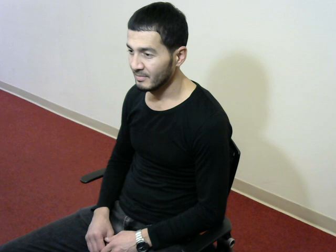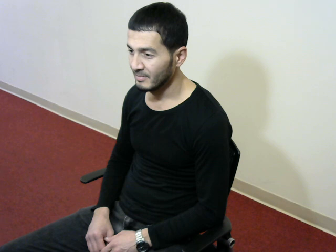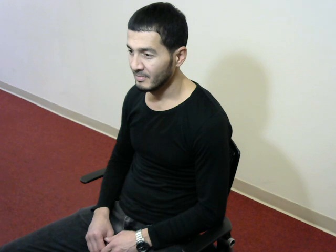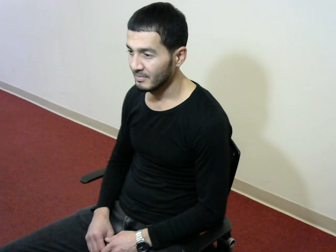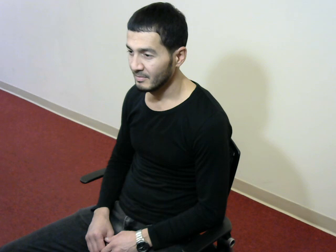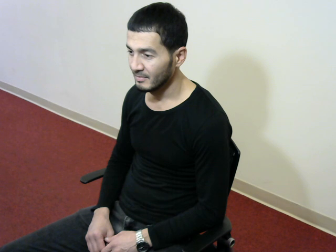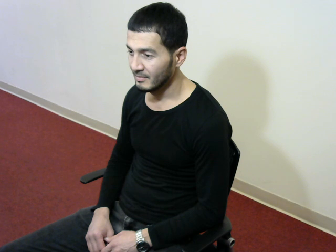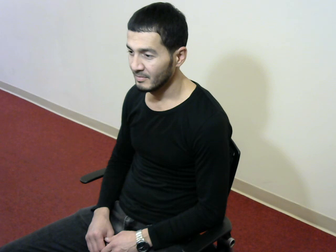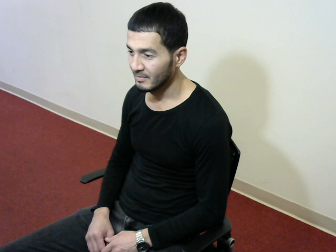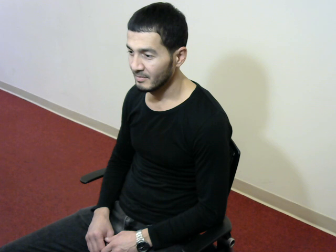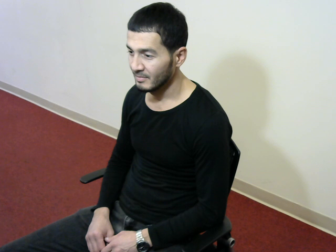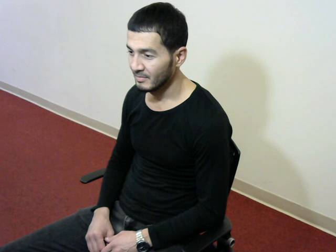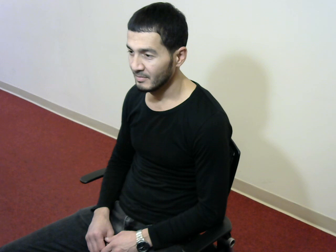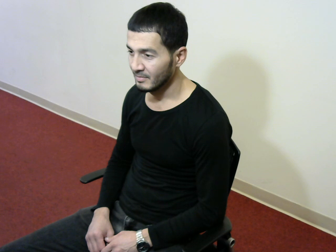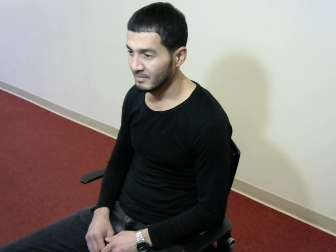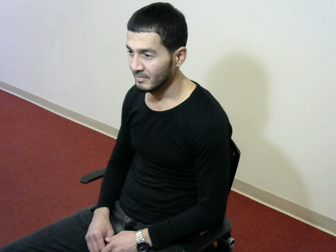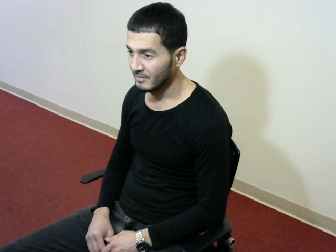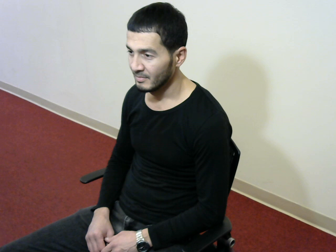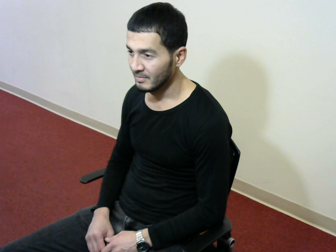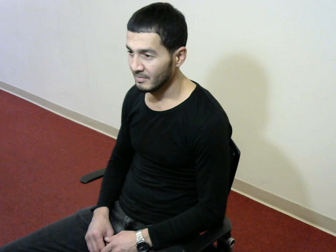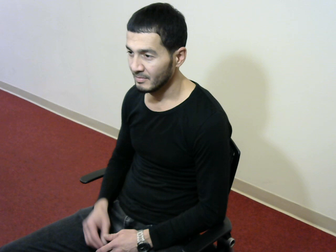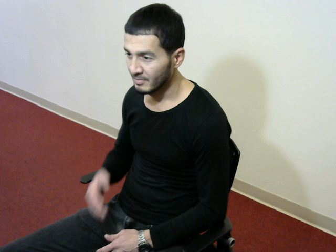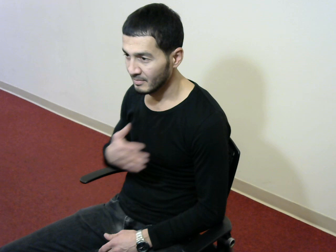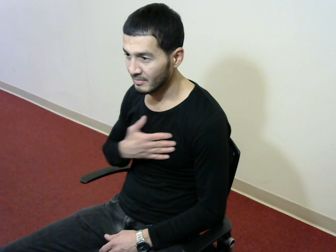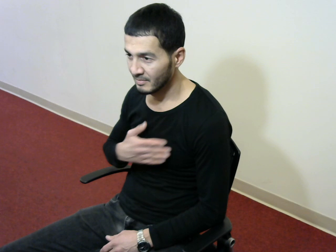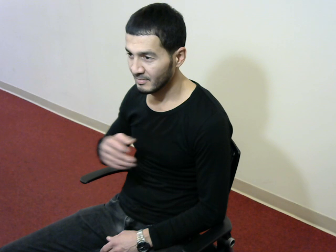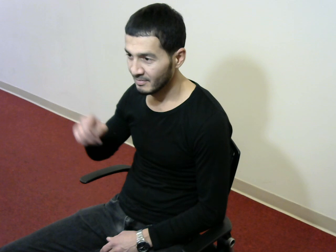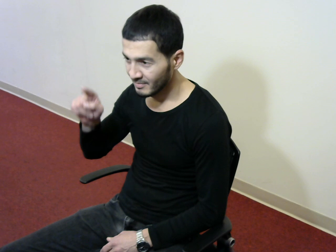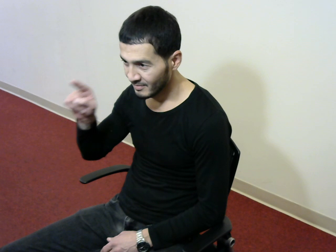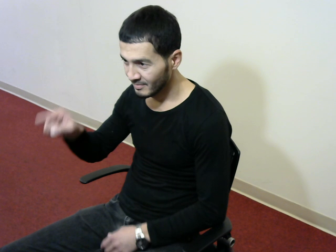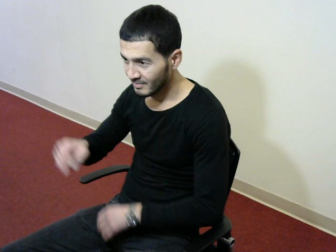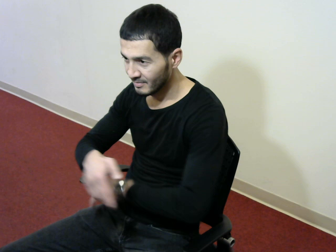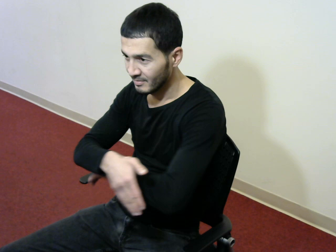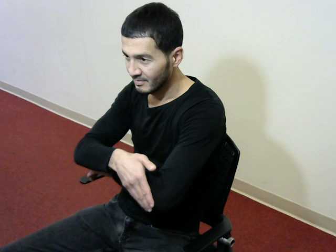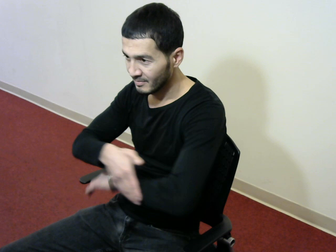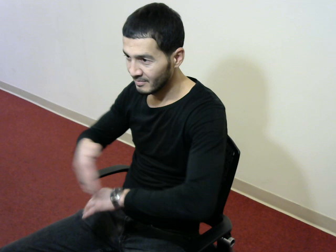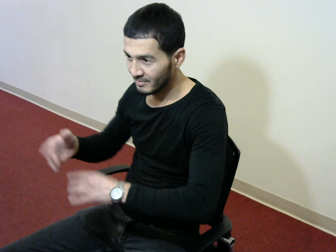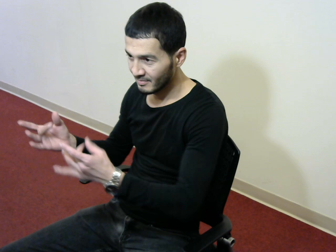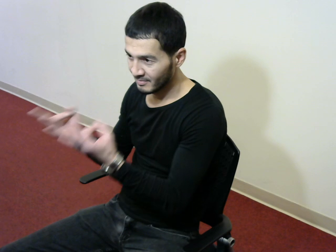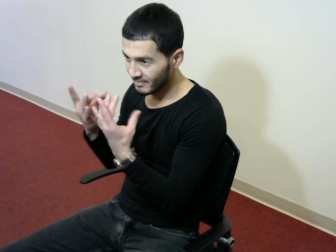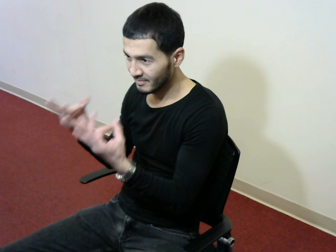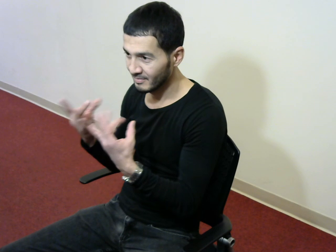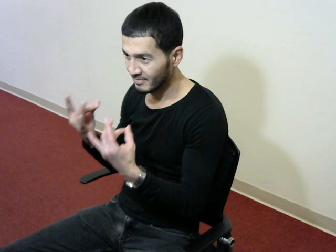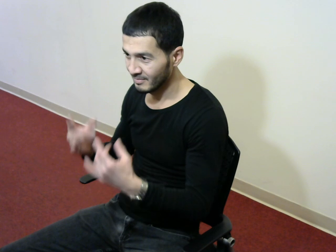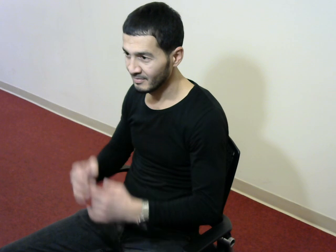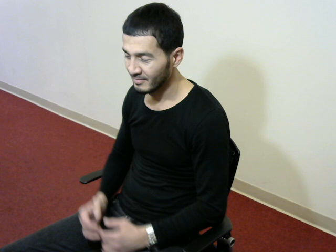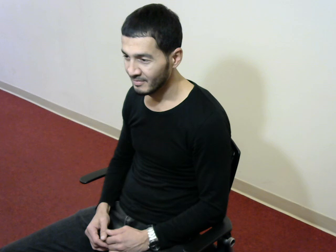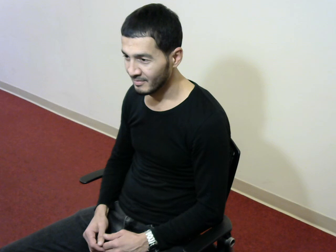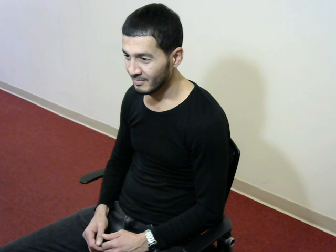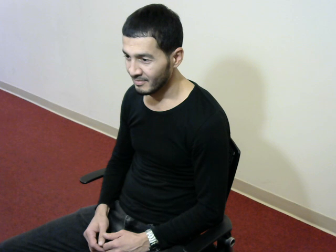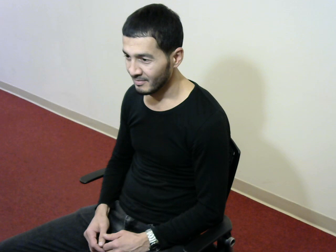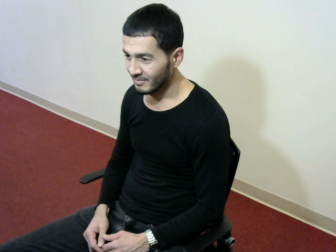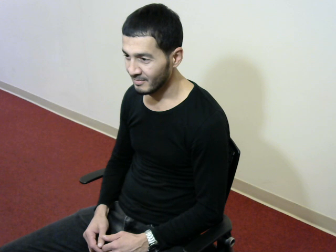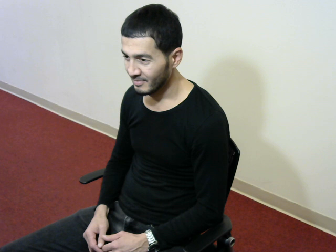Mənə oranın ünvanını deyin